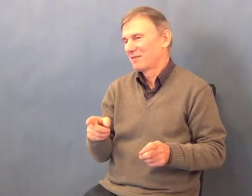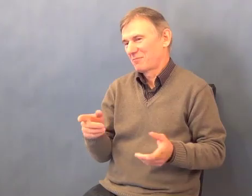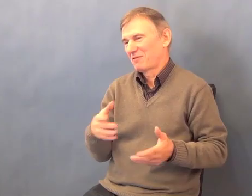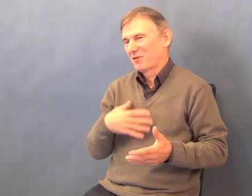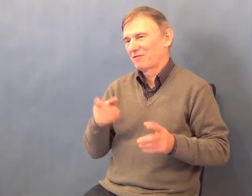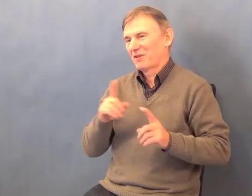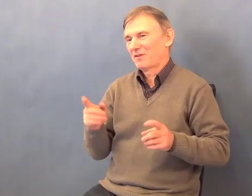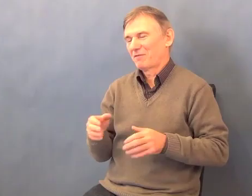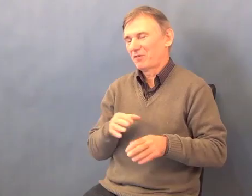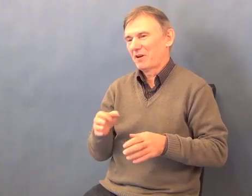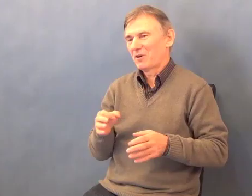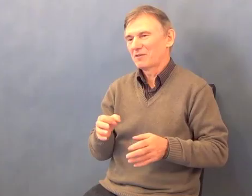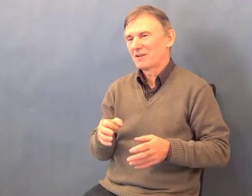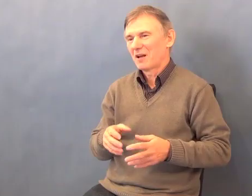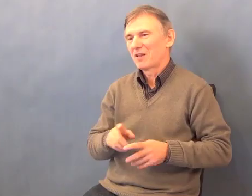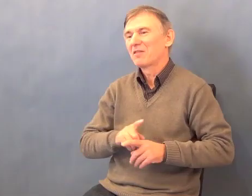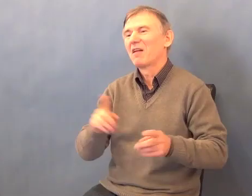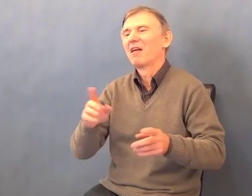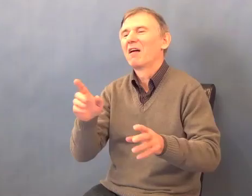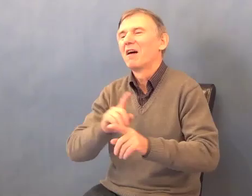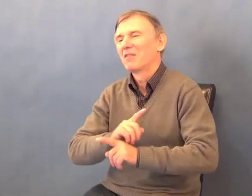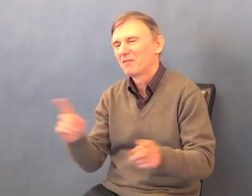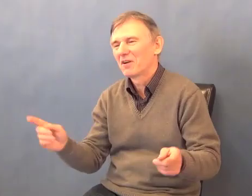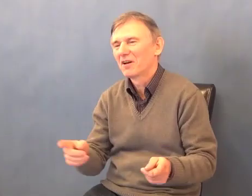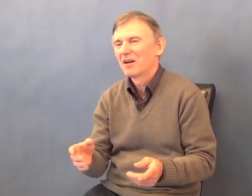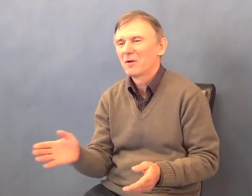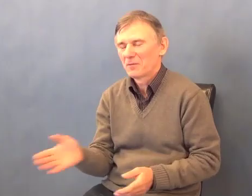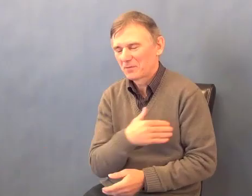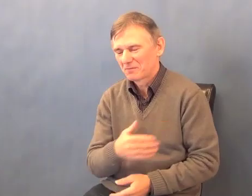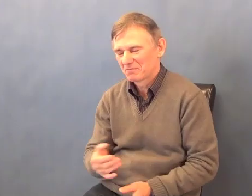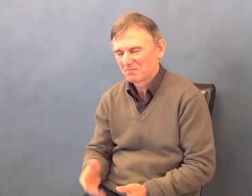Nie wolno się kąpać, trzeba oszczędzać.